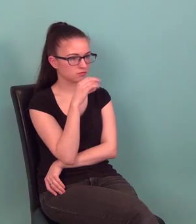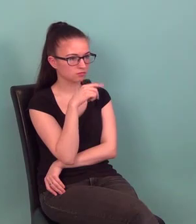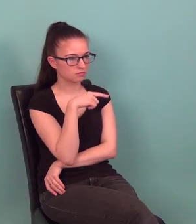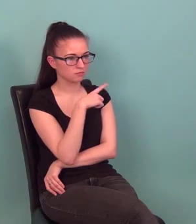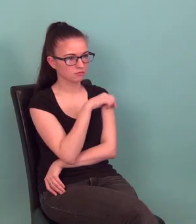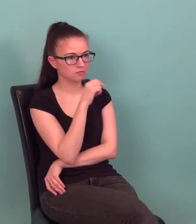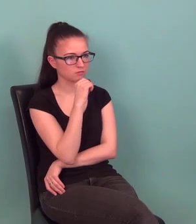Śluza, aha.